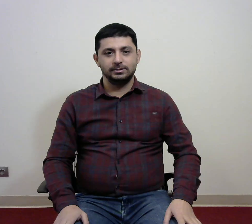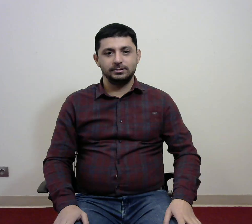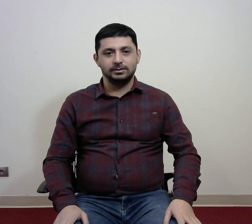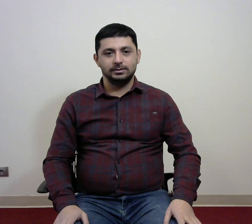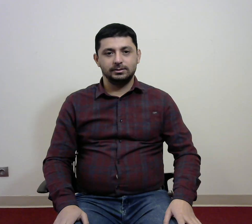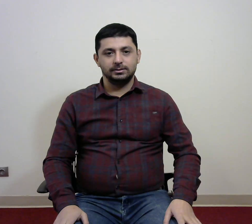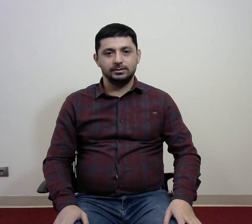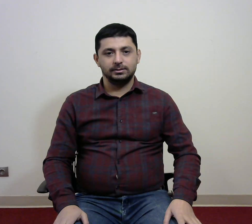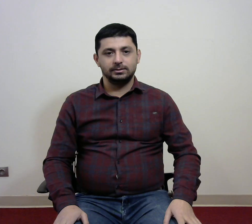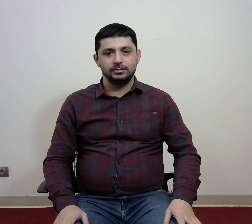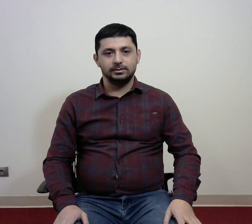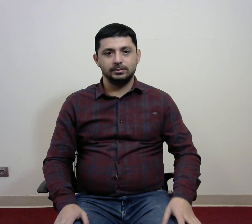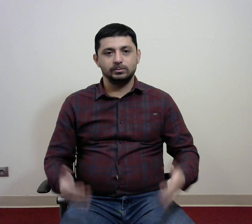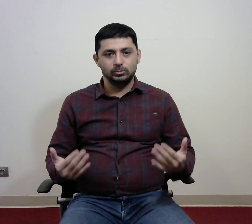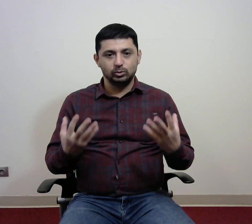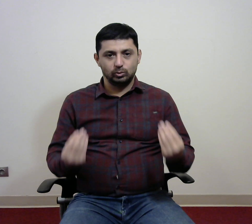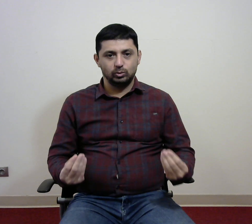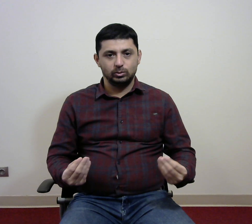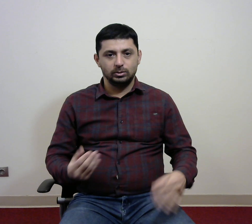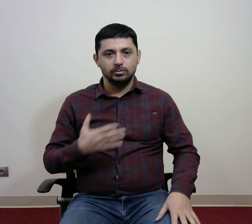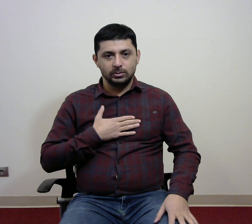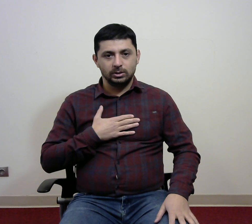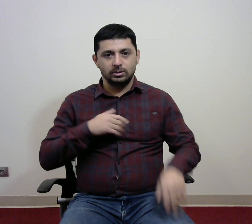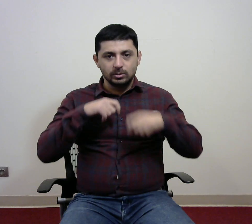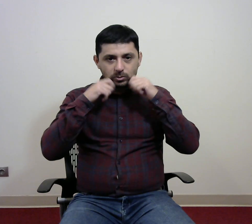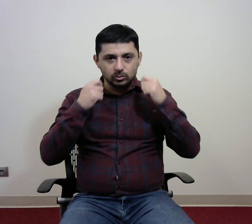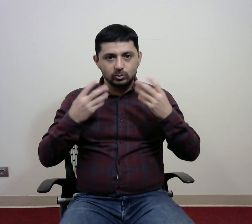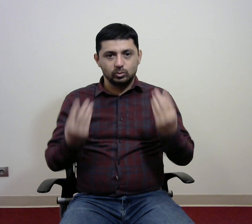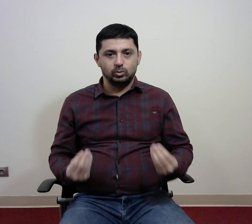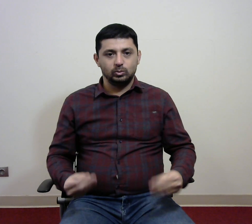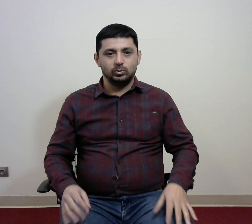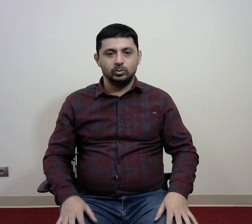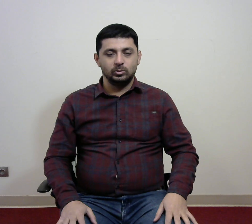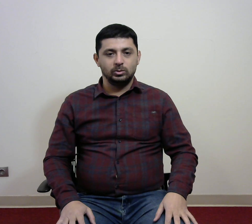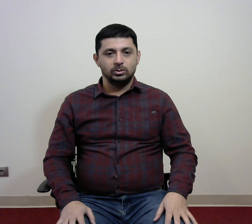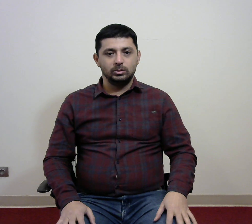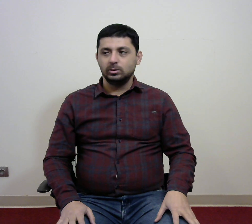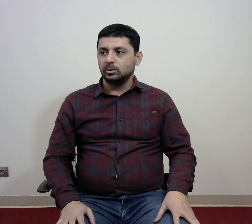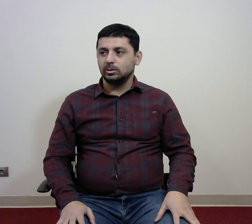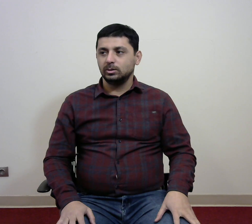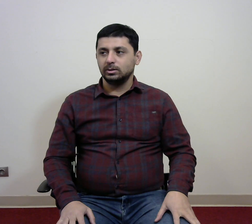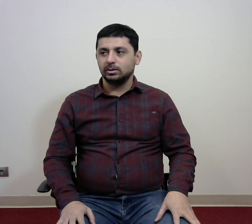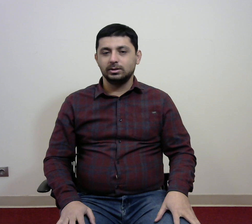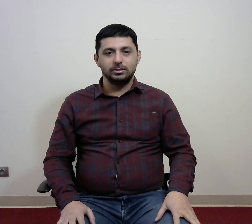Bu gün mənim ad günümdür